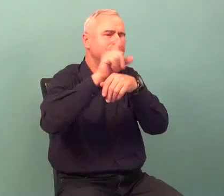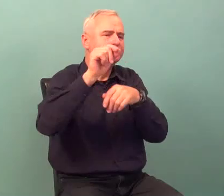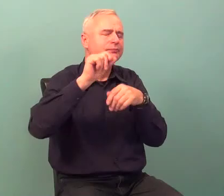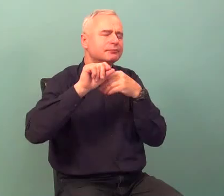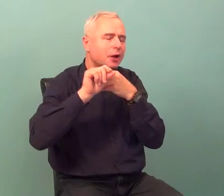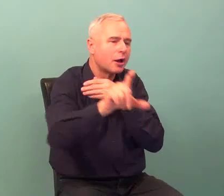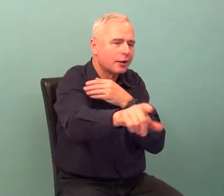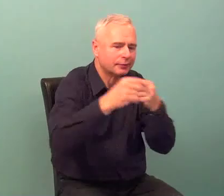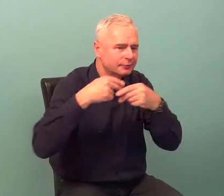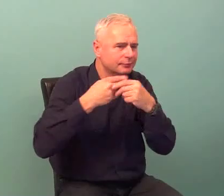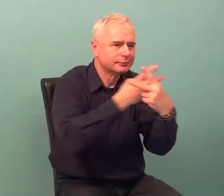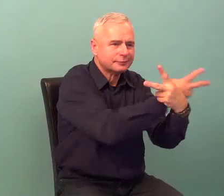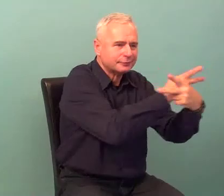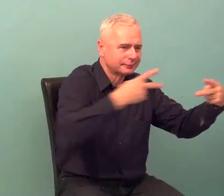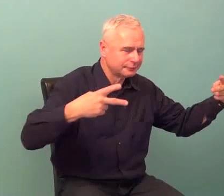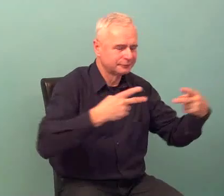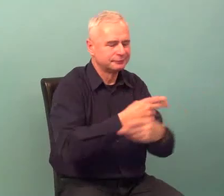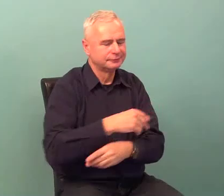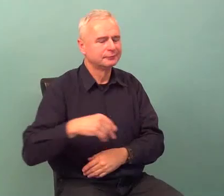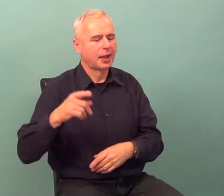Wyłonił się ptak na sprężynie.